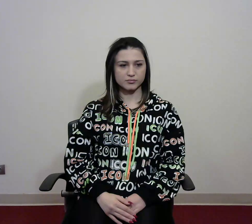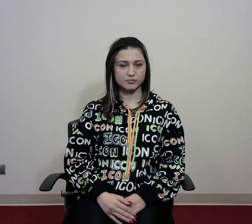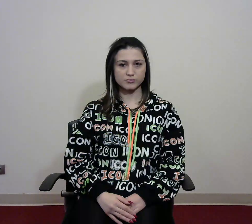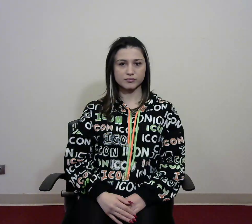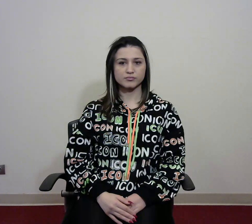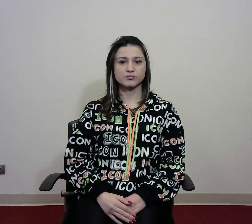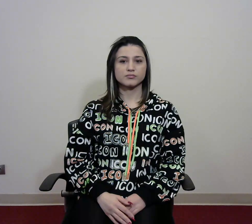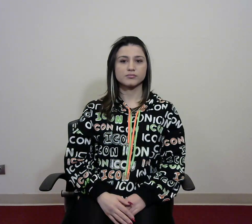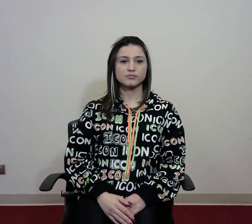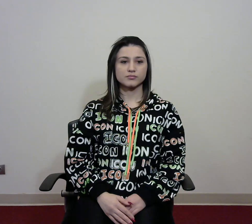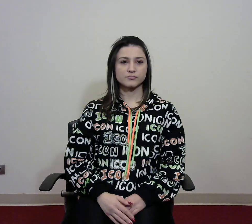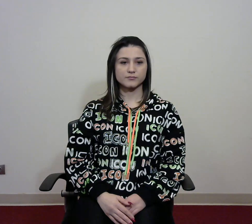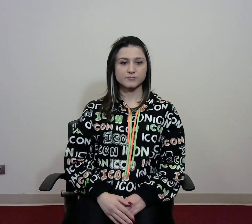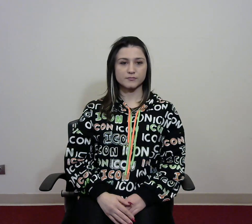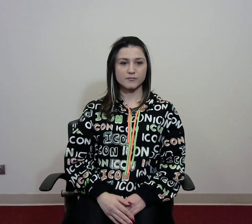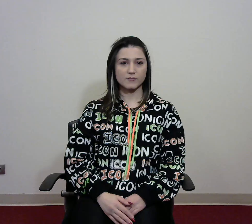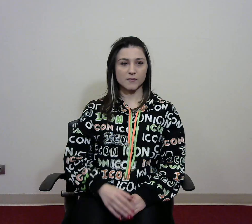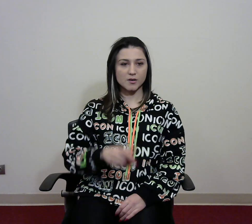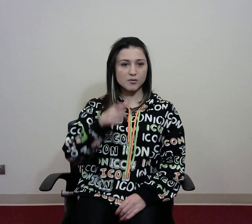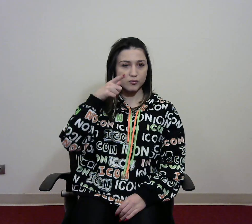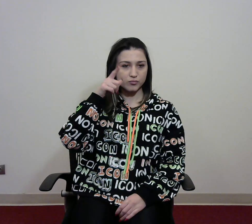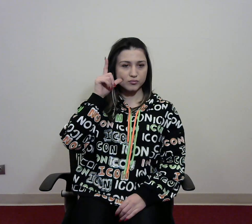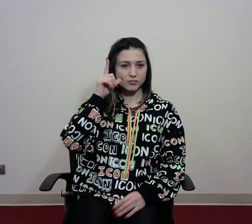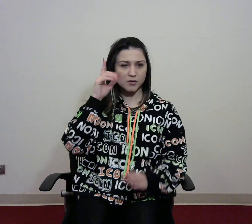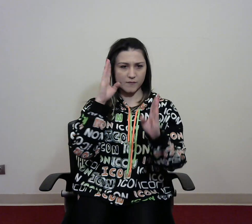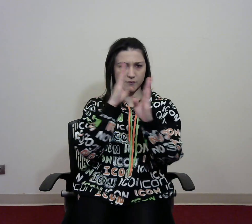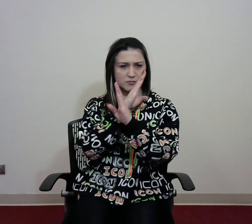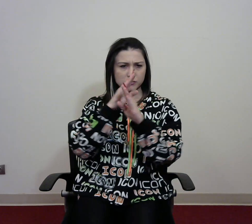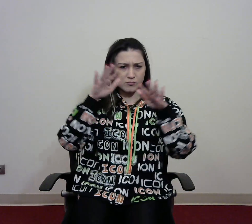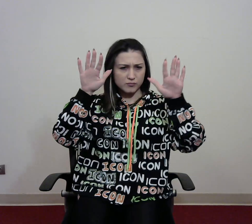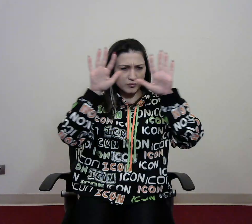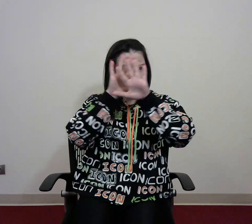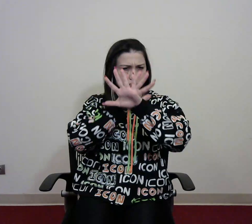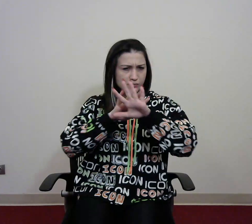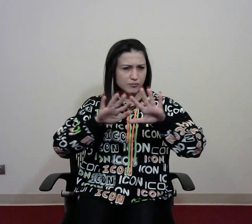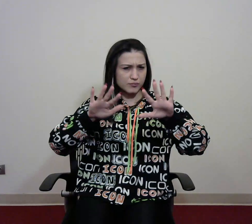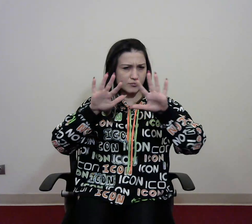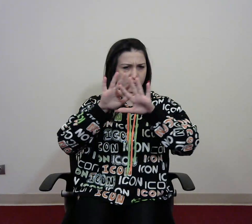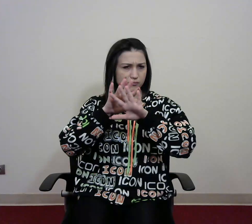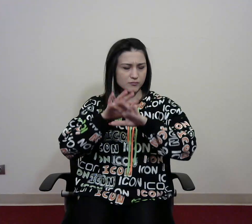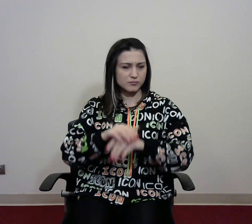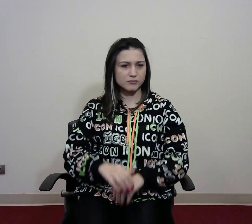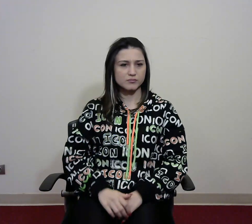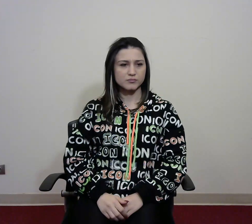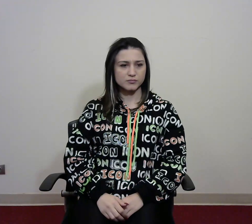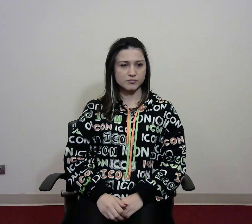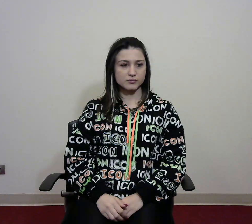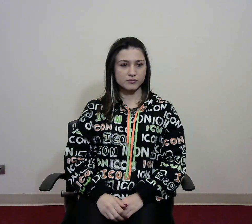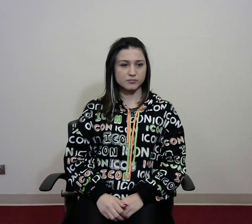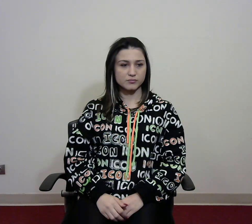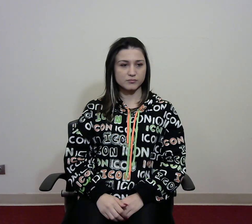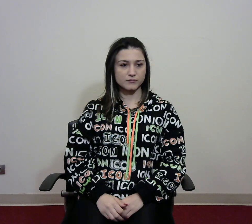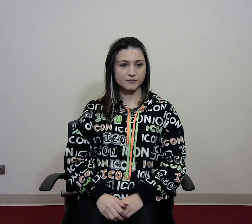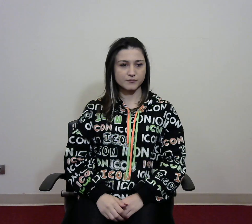Srağagün hava dumanlı idi